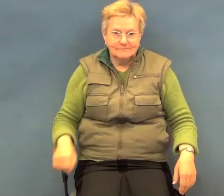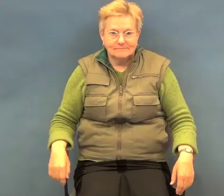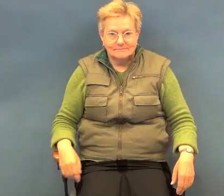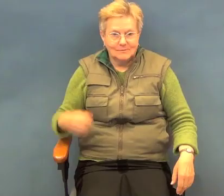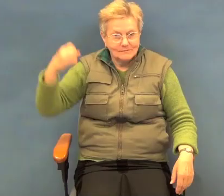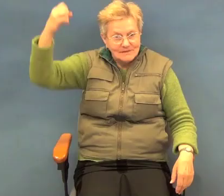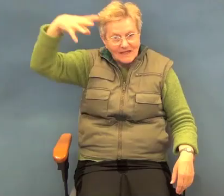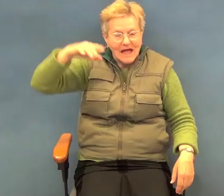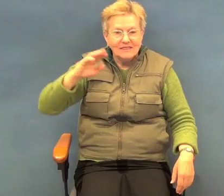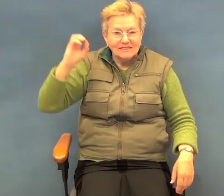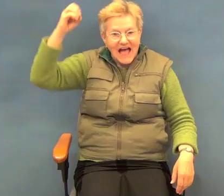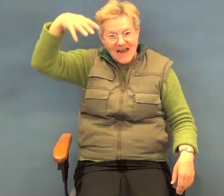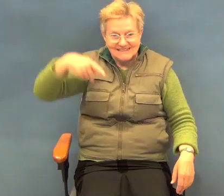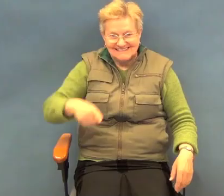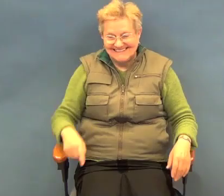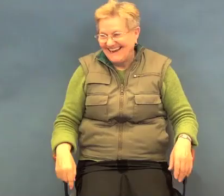Natrysk, natrysk...